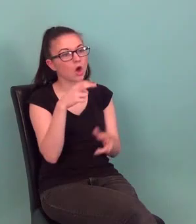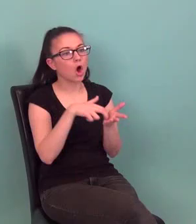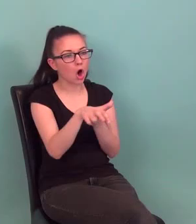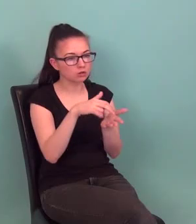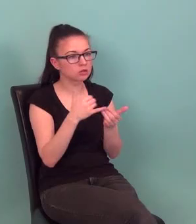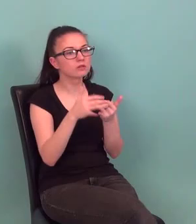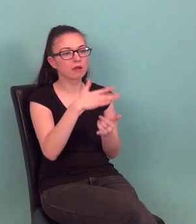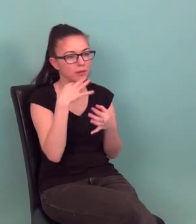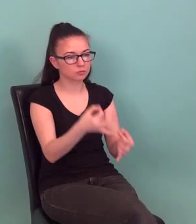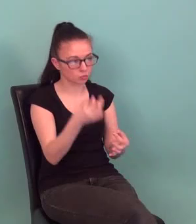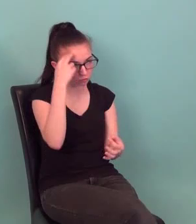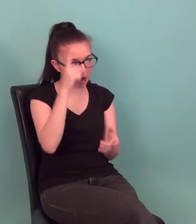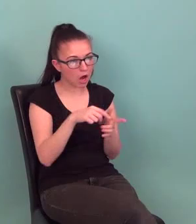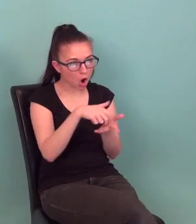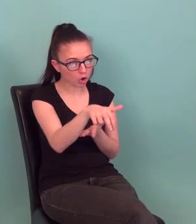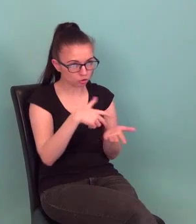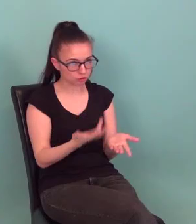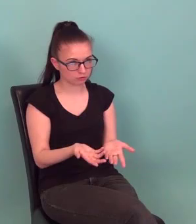Chodzenie, jeśli nie ma samochodu to rozumiem, ale ta osoba chodzi.